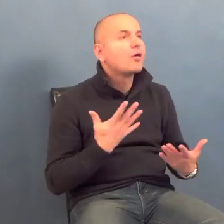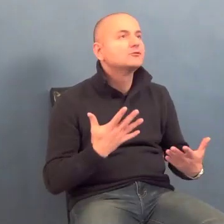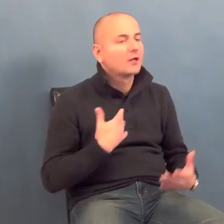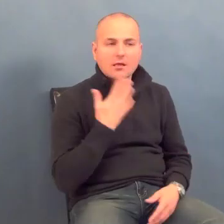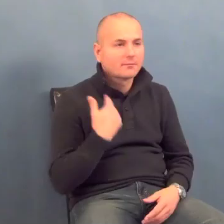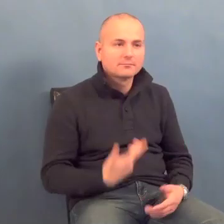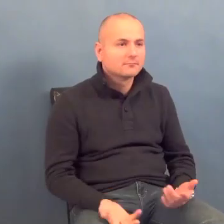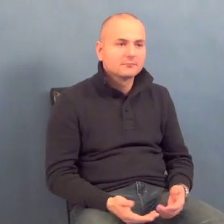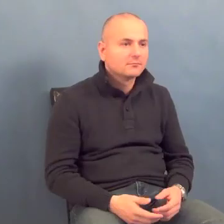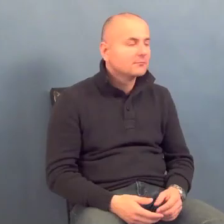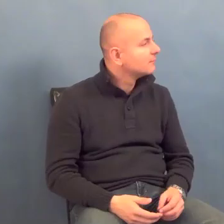Nie mam pojęcia.